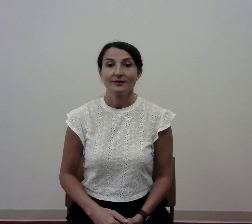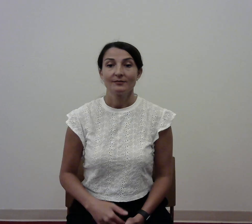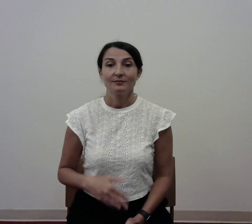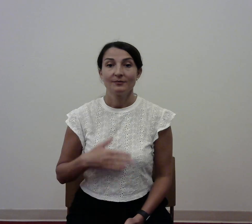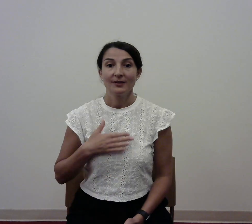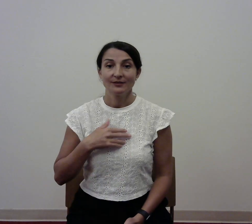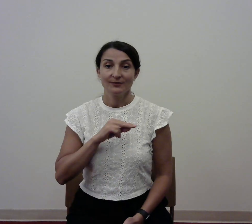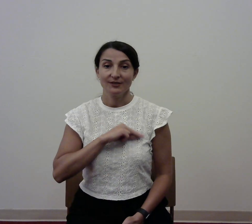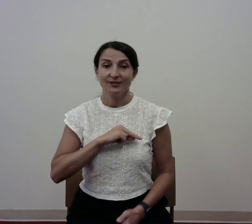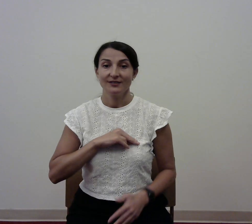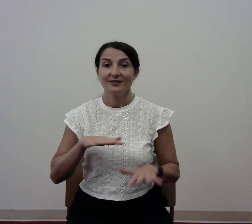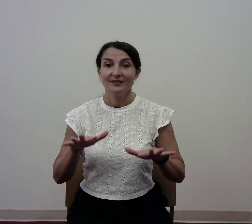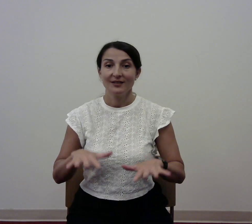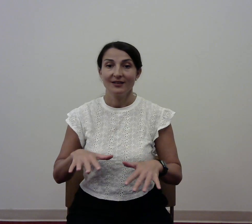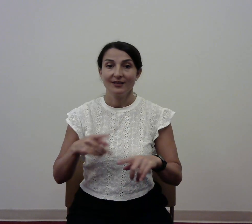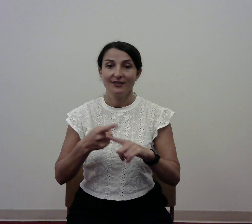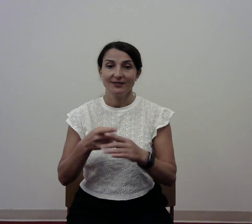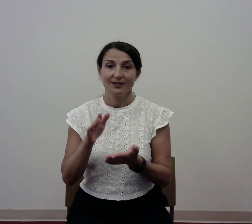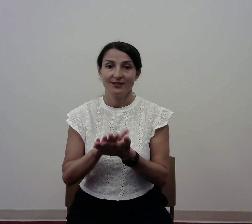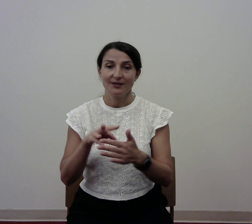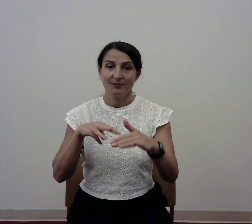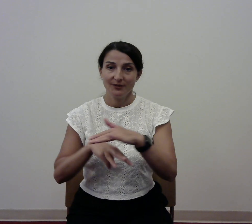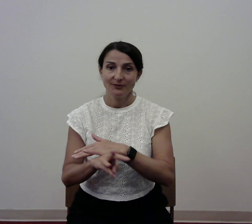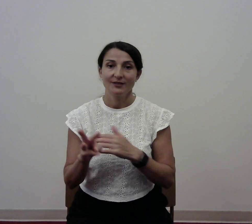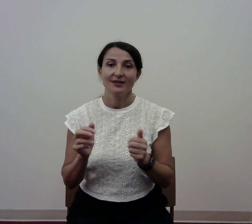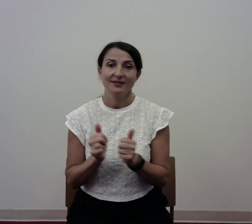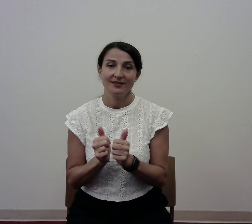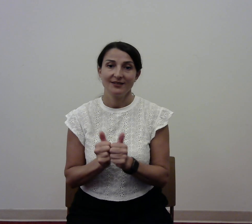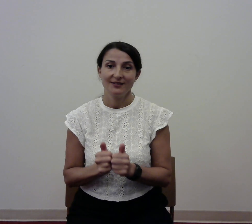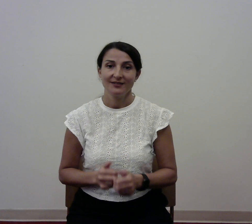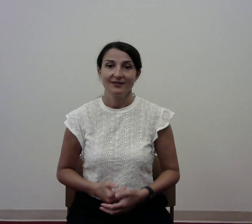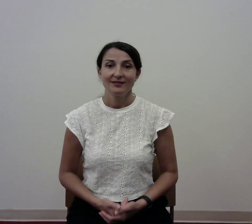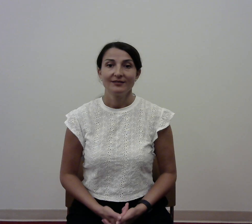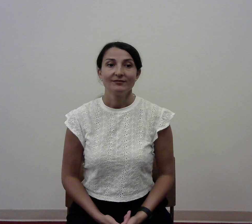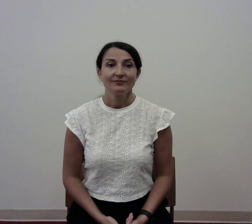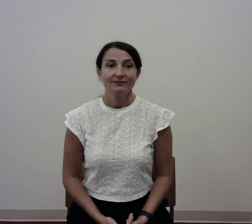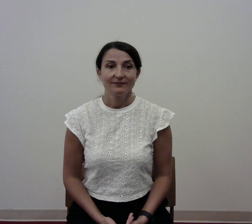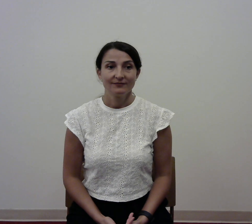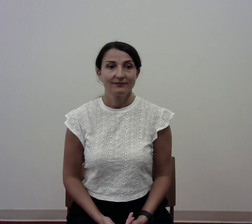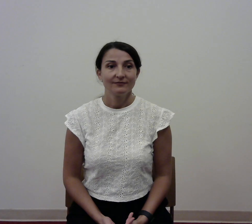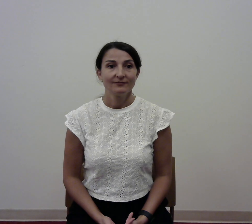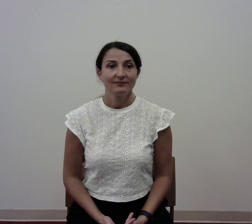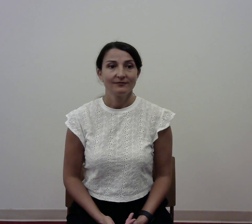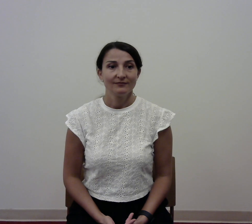Mənim iş yerim İnşaatçılar metrosunun yanındadadır